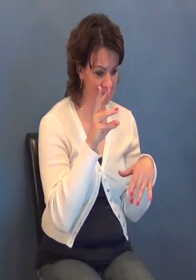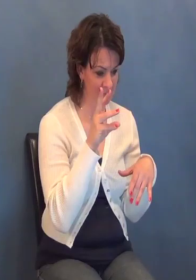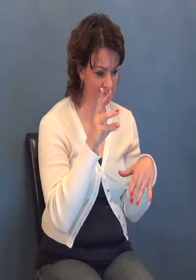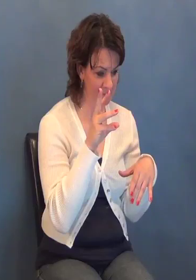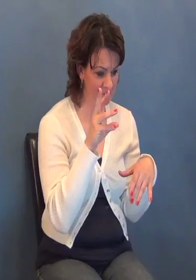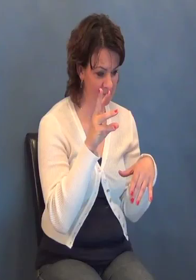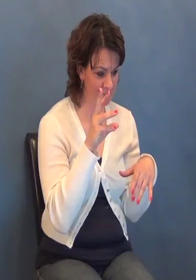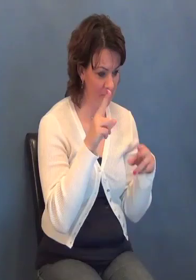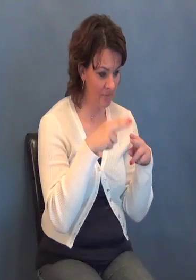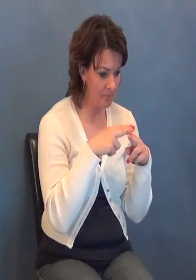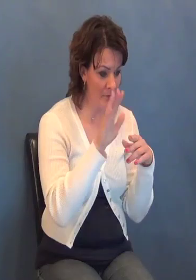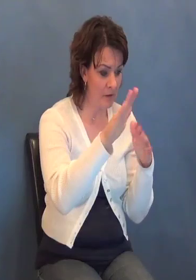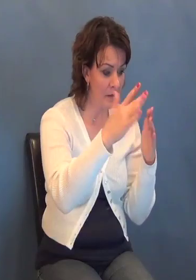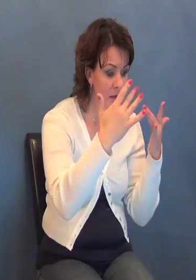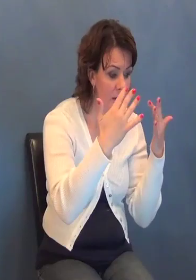Wtorek... a którego?